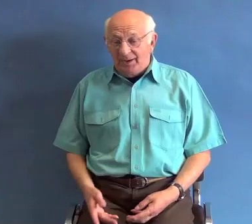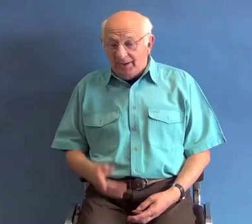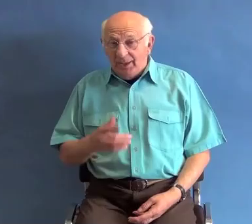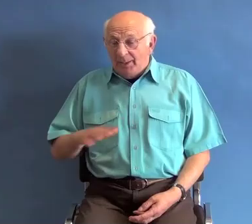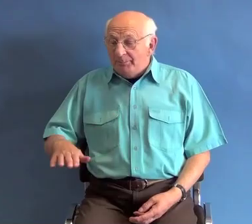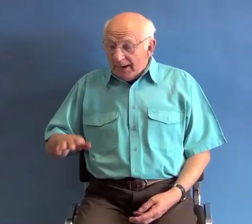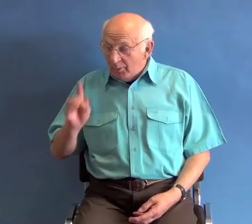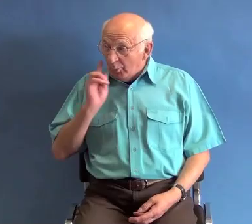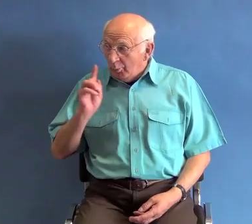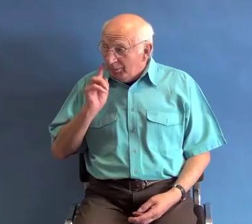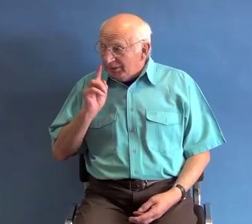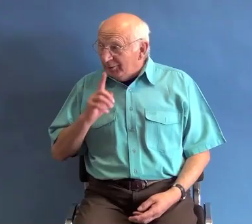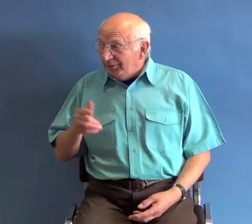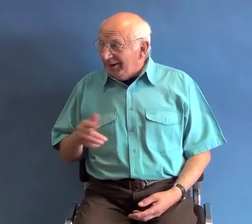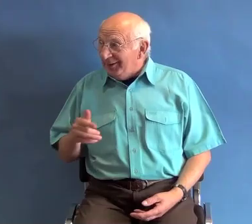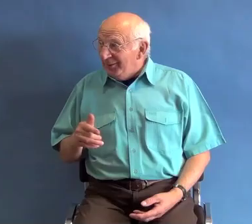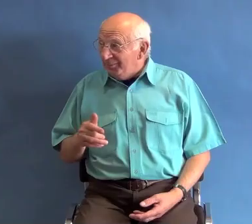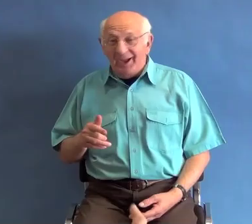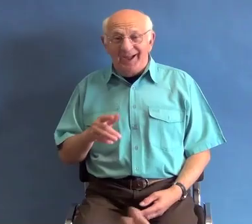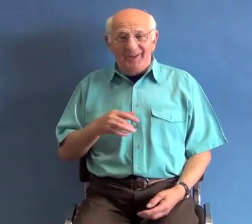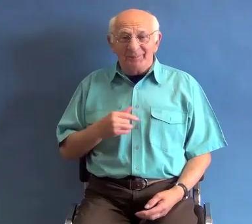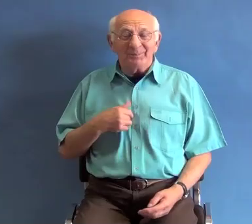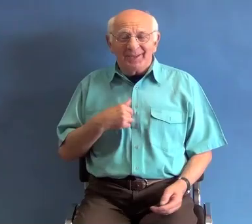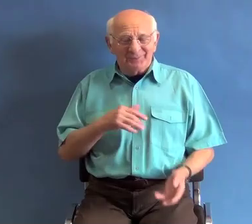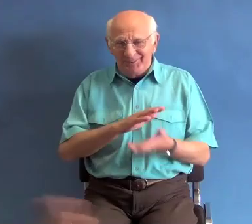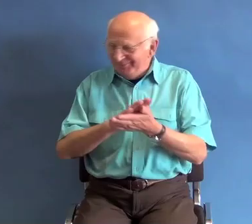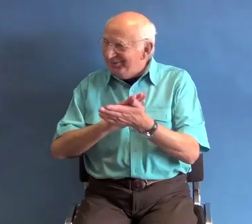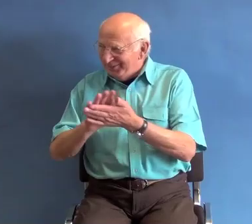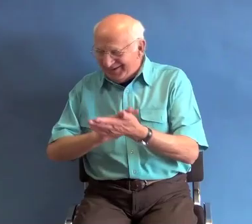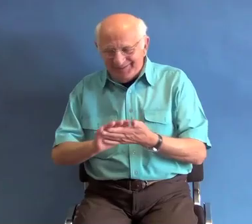Mały chłopiec...aa tak, tak przepraszam.